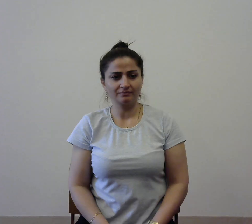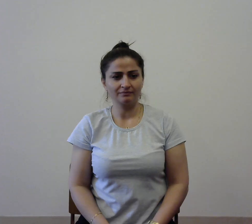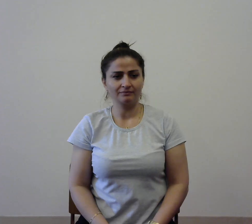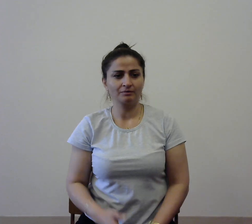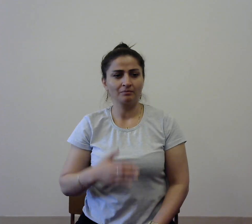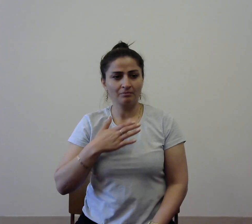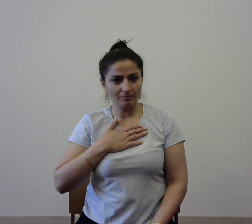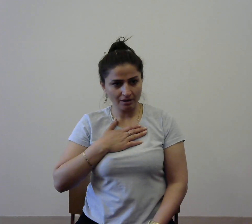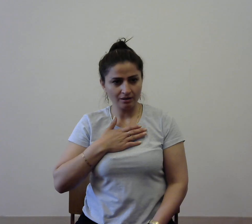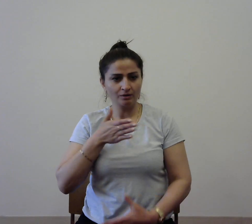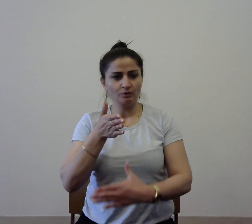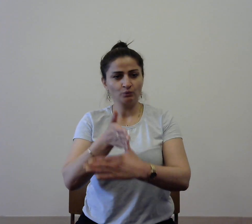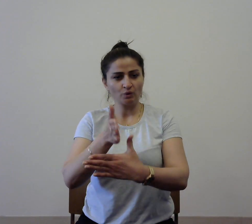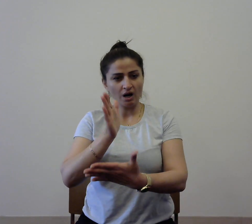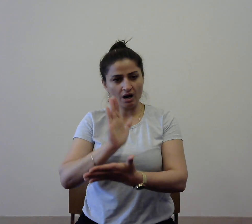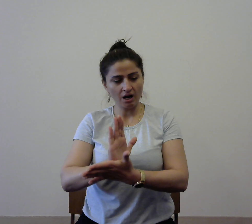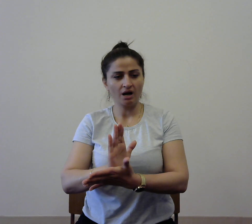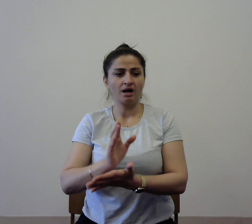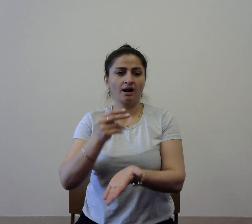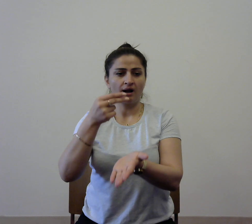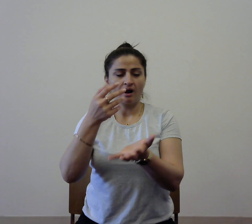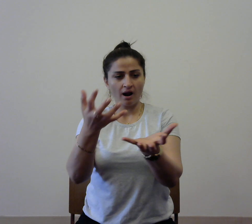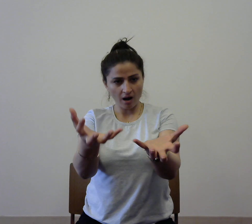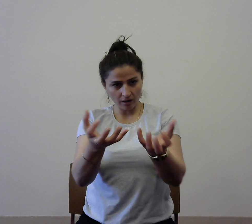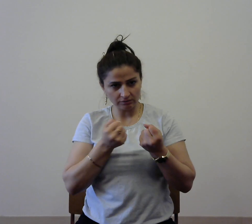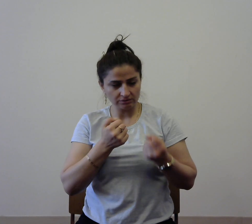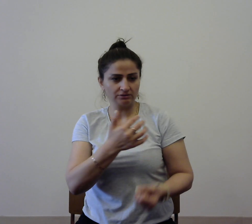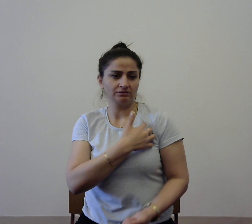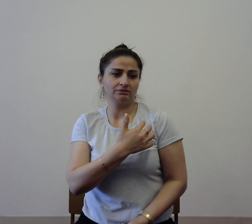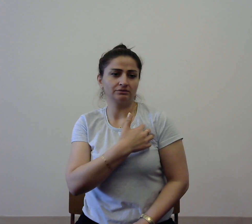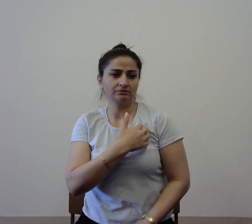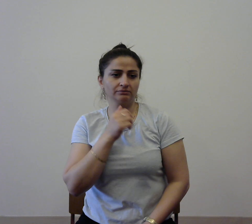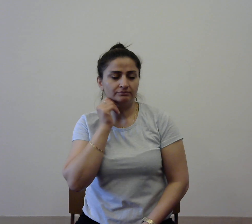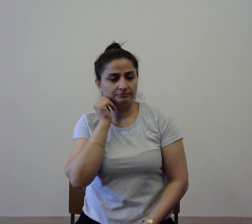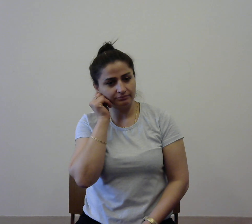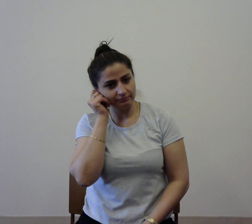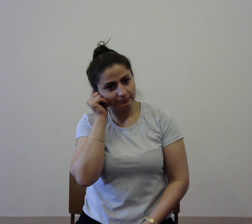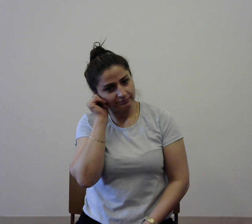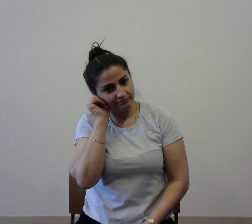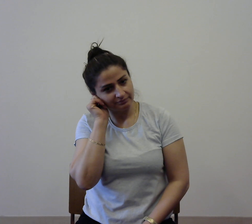Mən çörək almaq istəyirəm